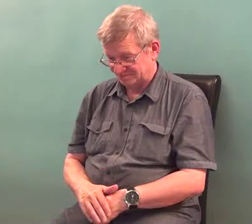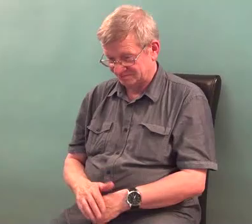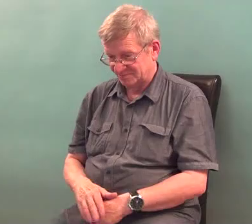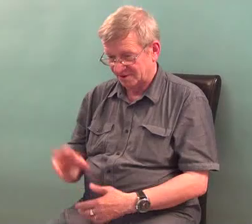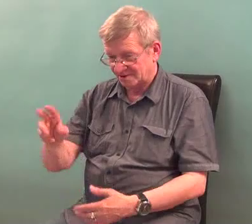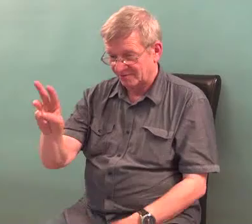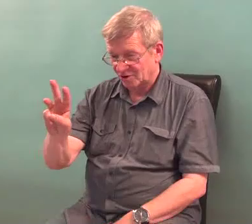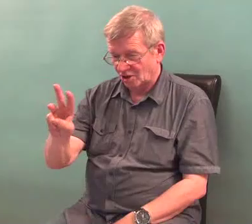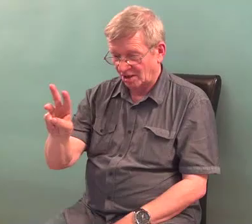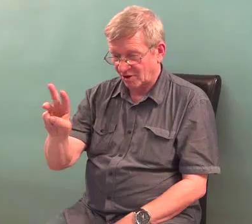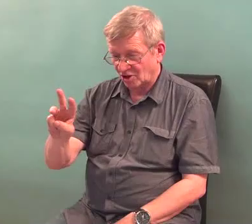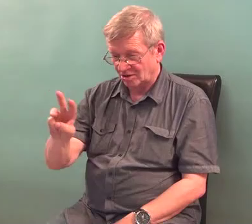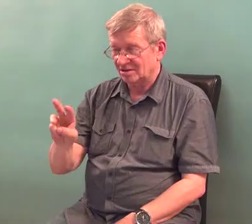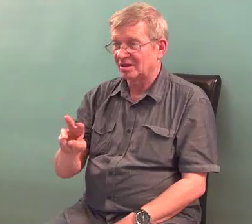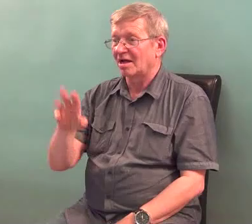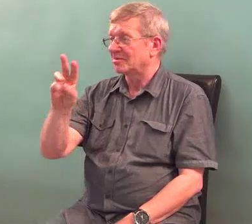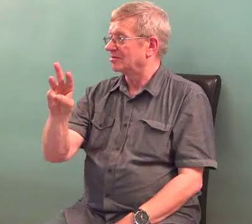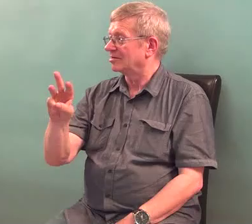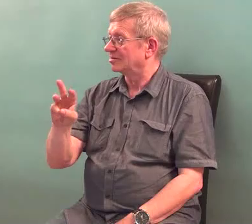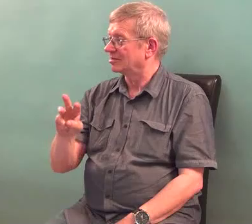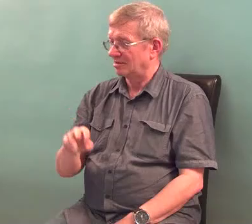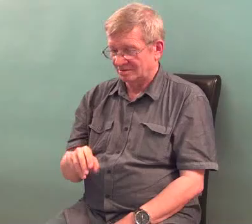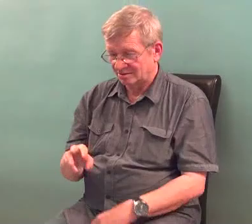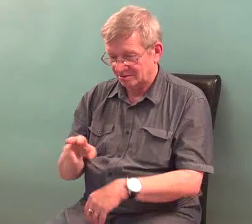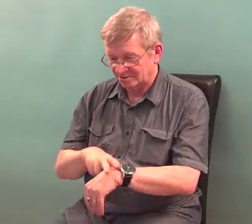Wtorek, godzina...